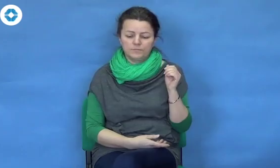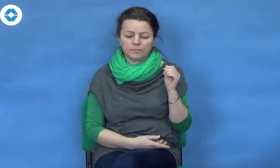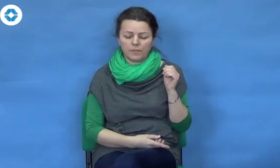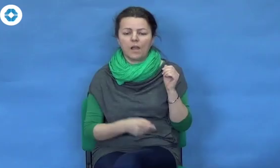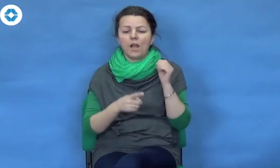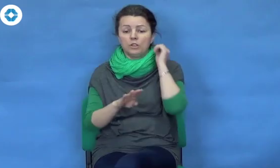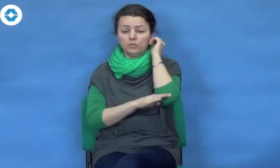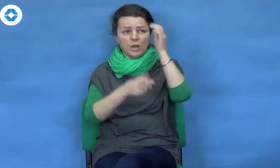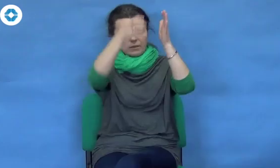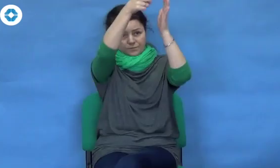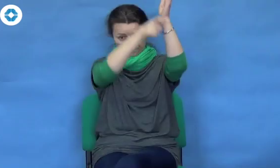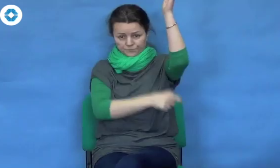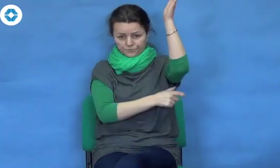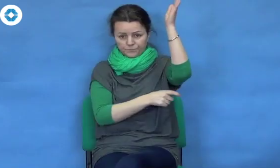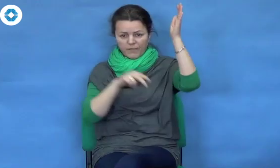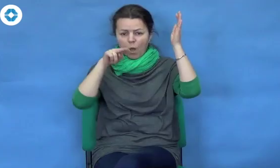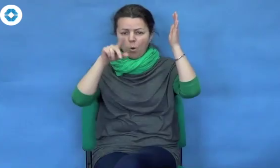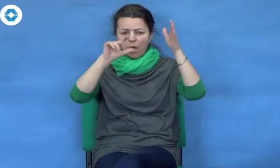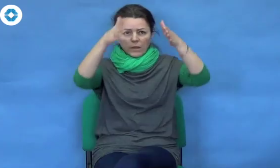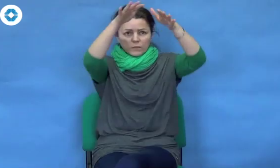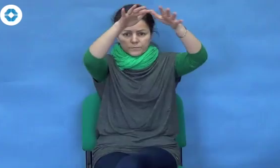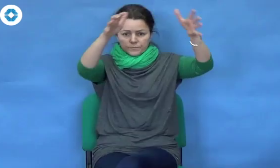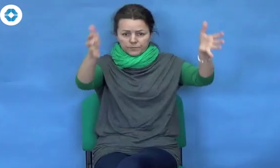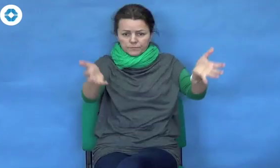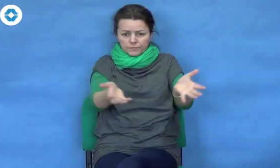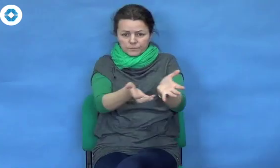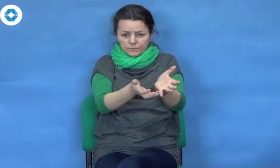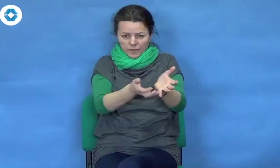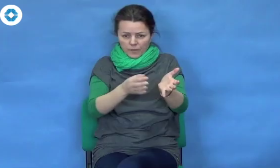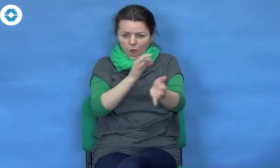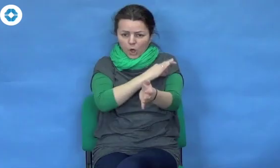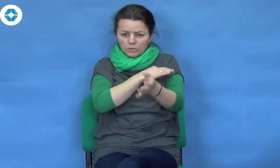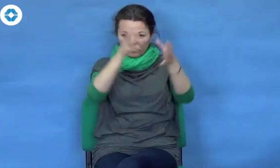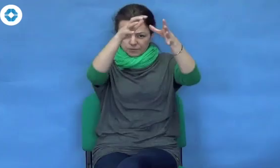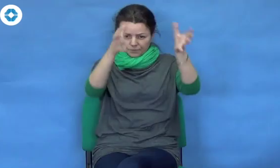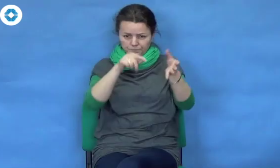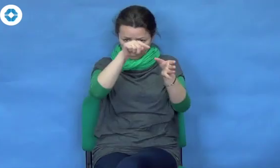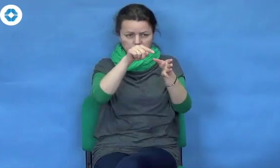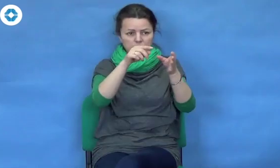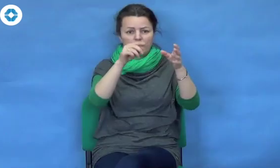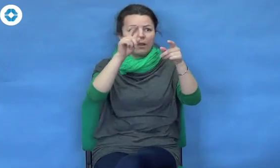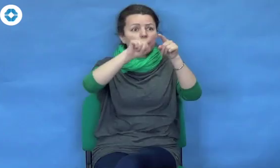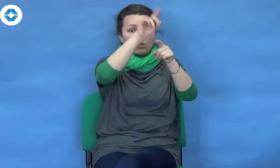Jest drzewo, na nim wisi ul, trzeba uważać i się pilnować.